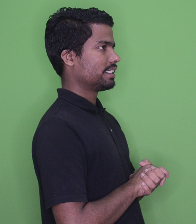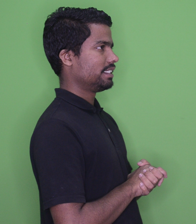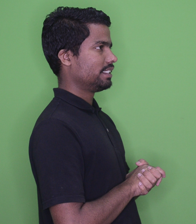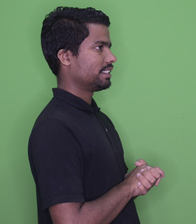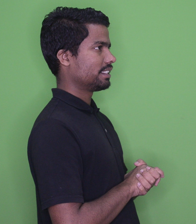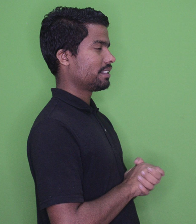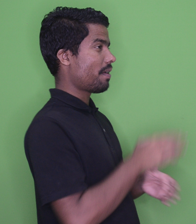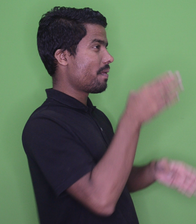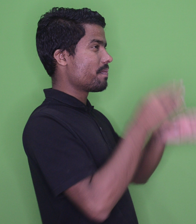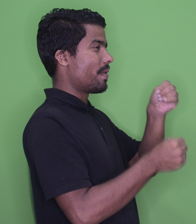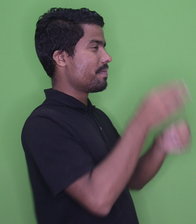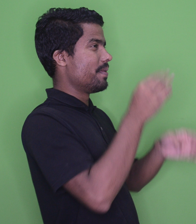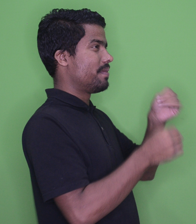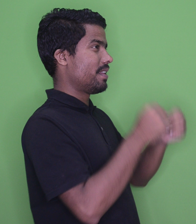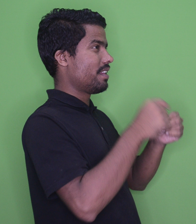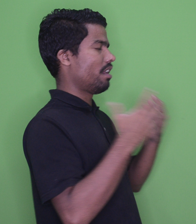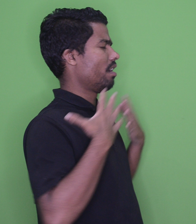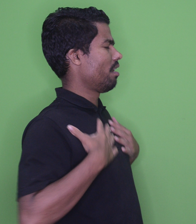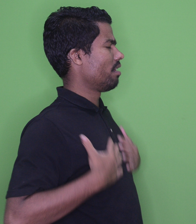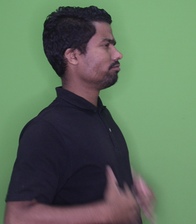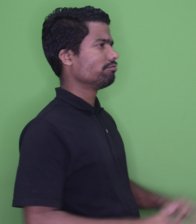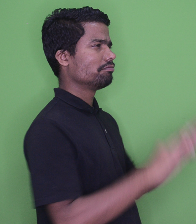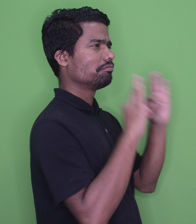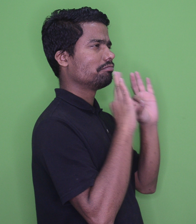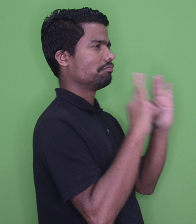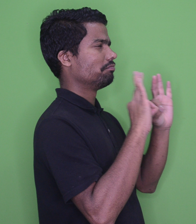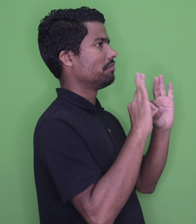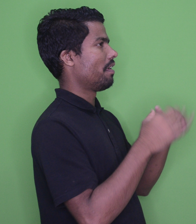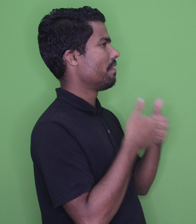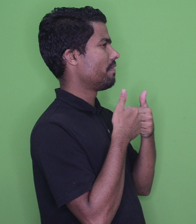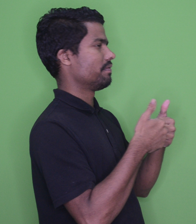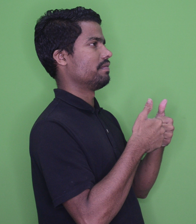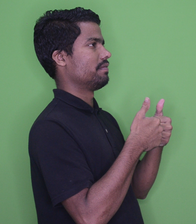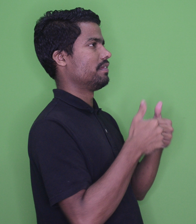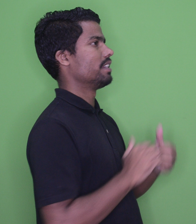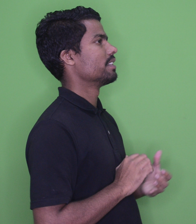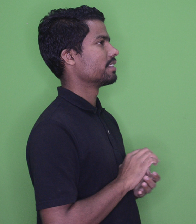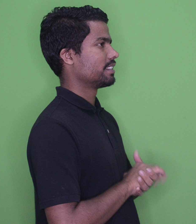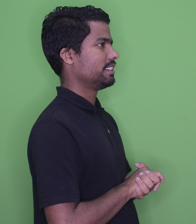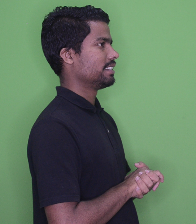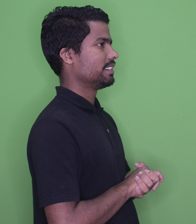milk is good for health